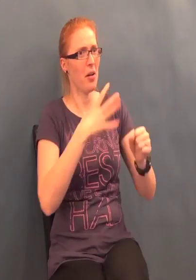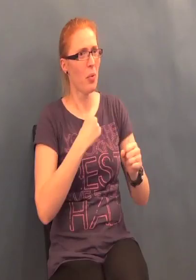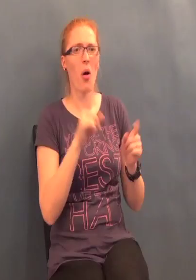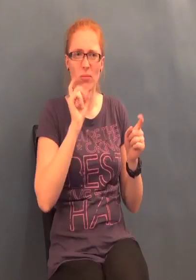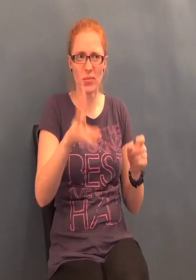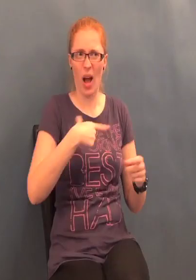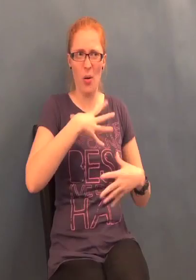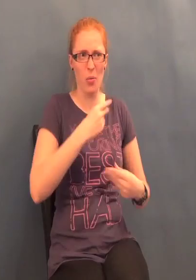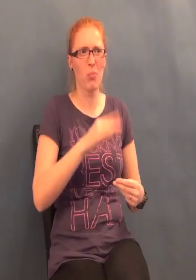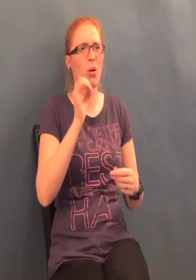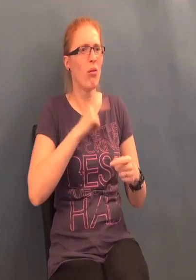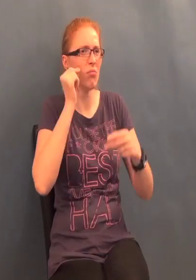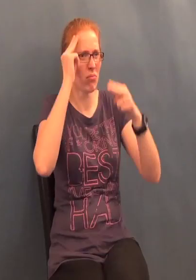"Tak, nic nie poczułem, bo spałem jak zabity."